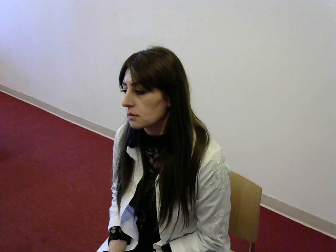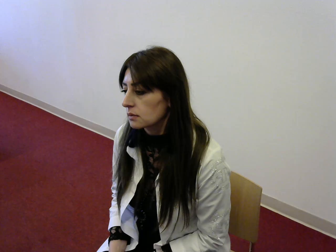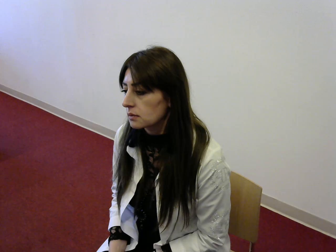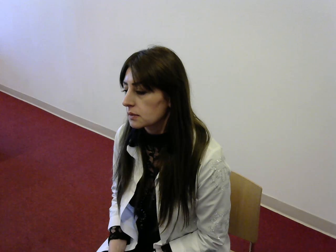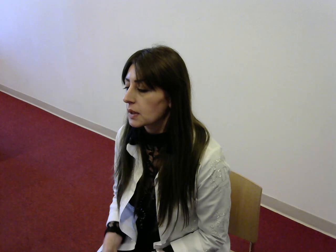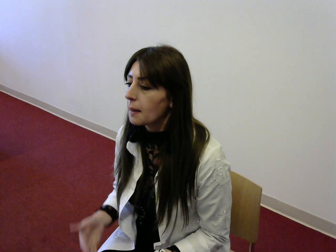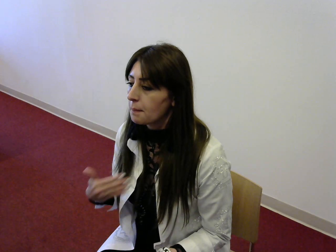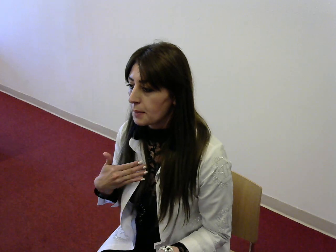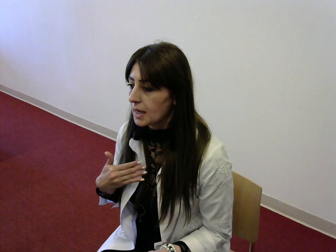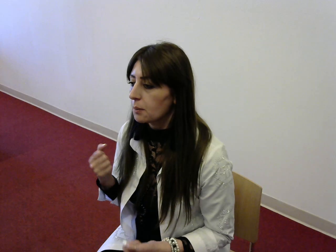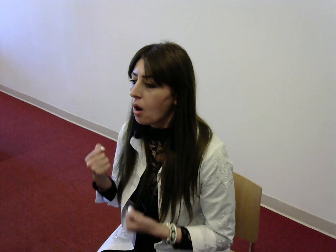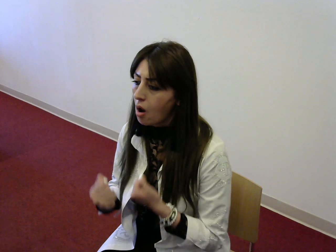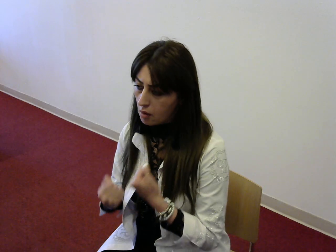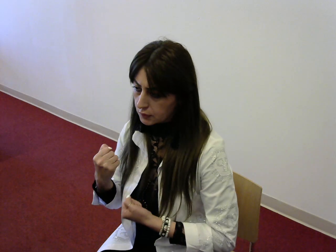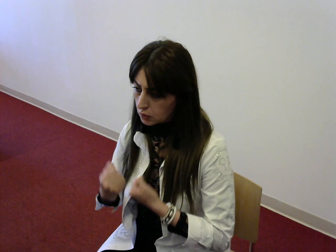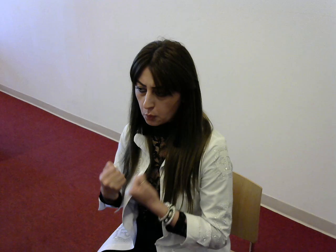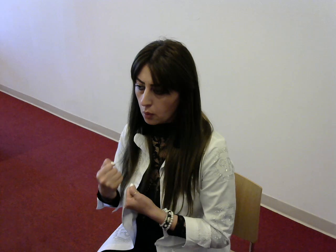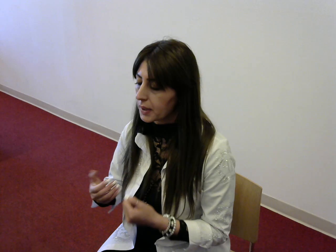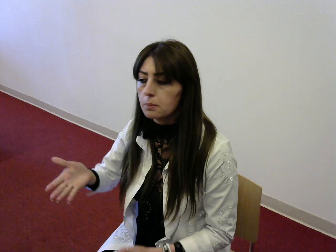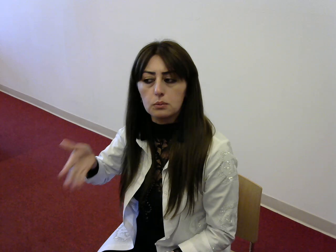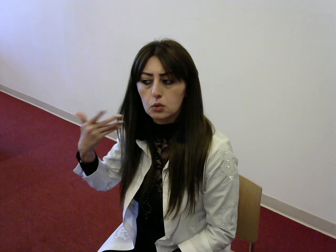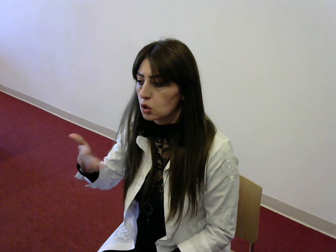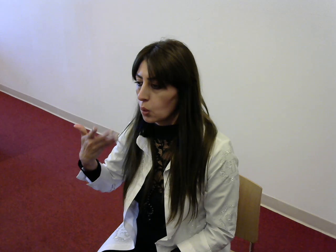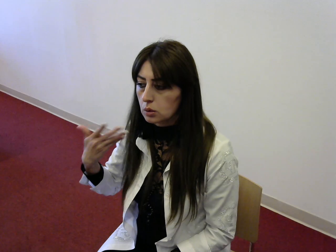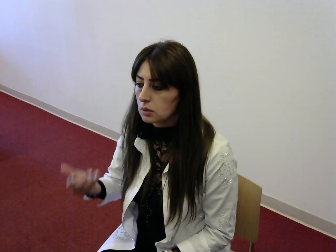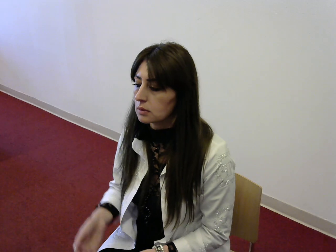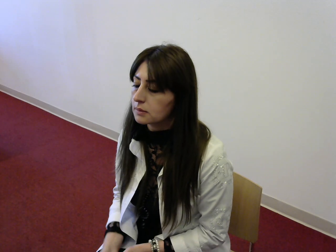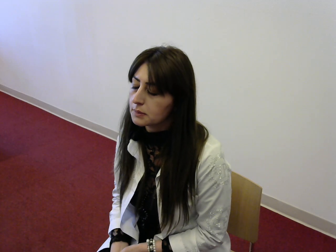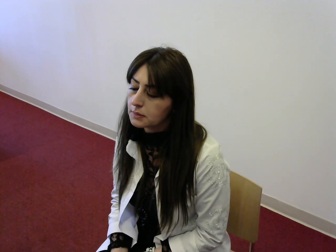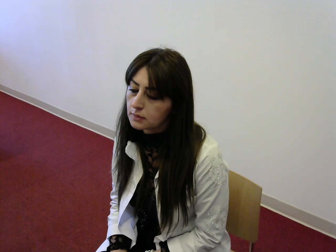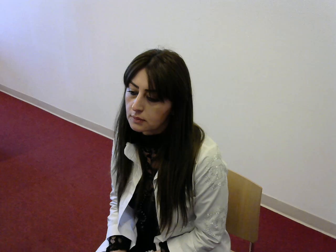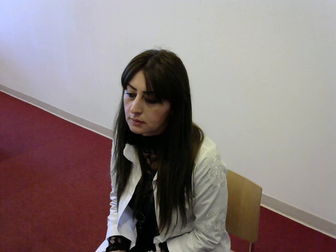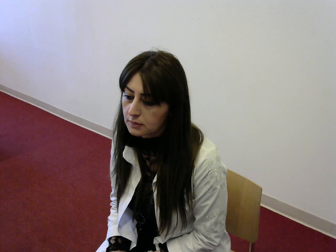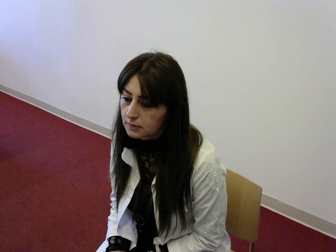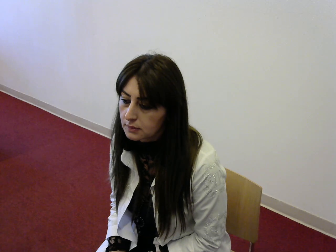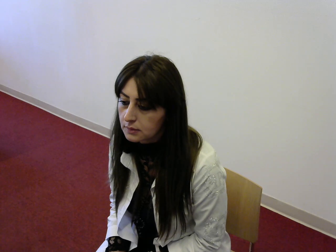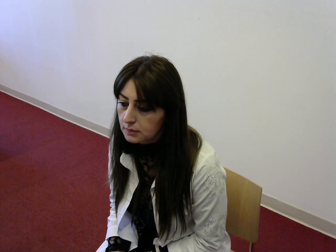Mənim avtomobilim yoxdur